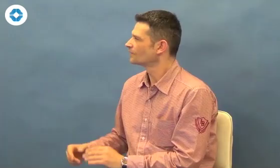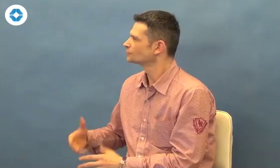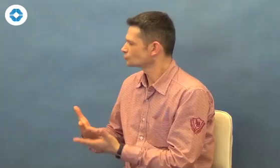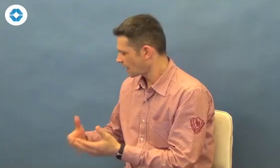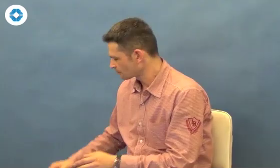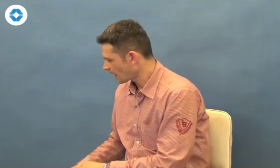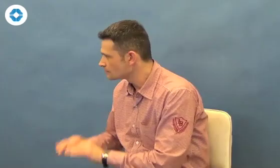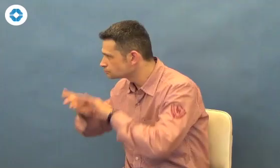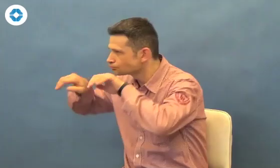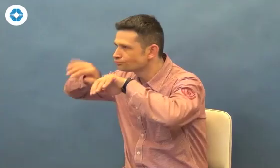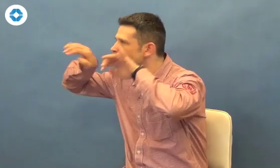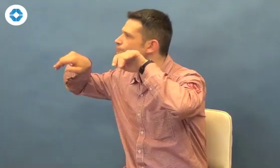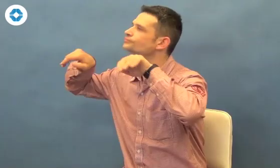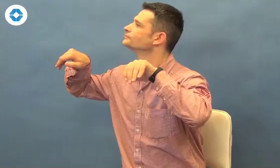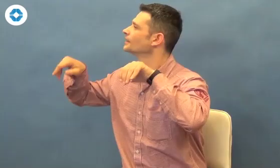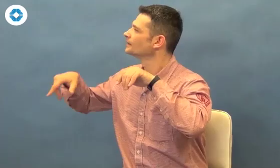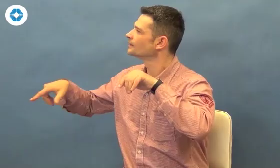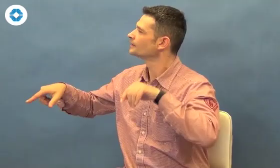Ziemia, coś wynurza się z ziemi.